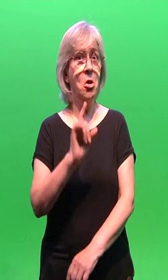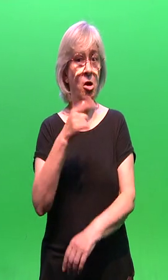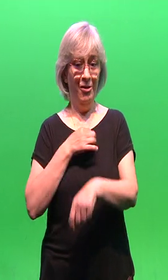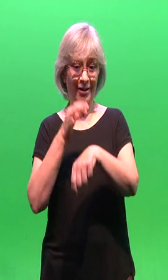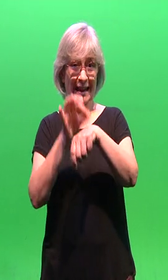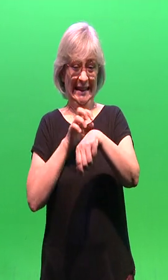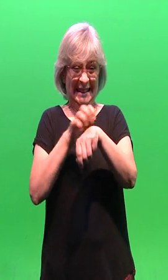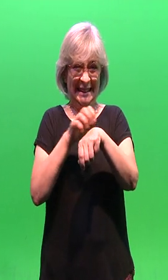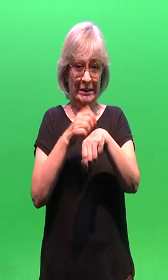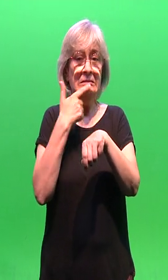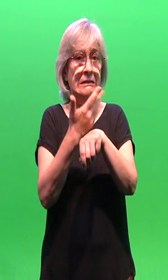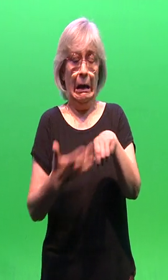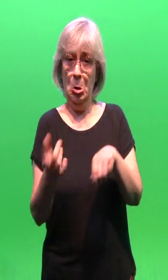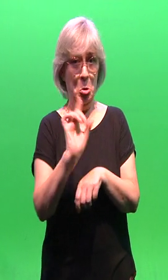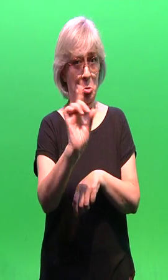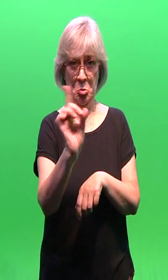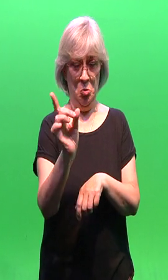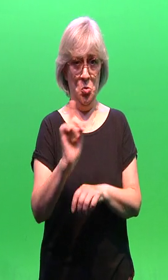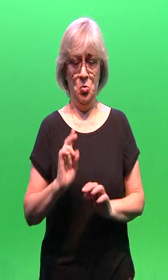No, quan em rasco la taca no sagna.